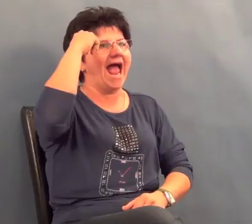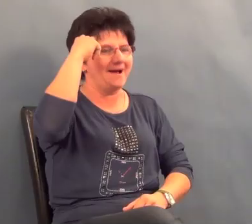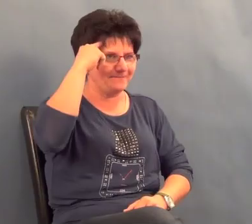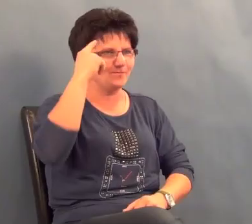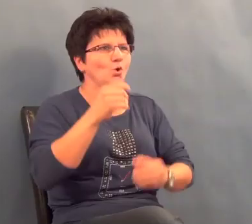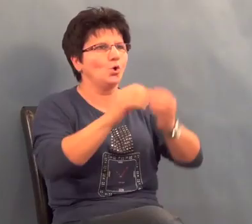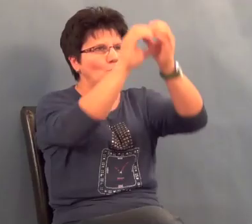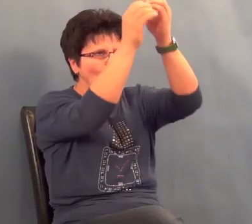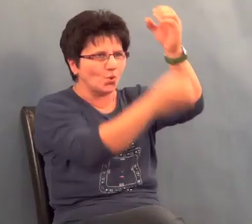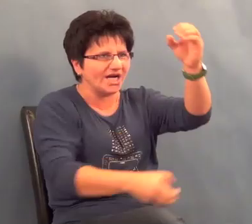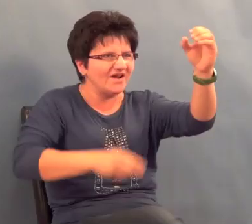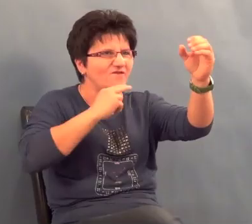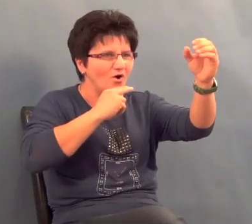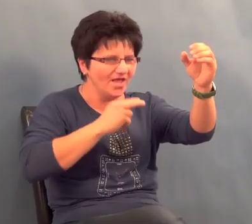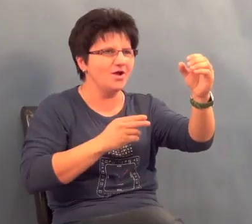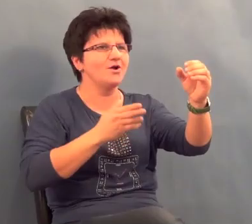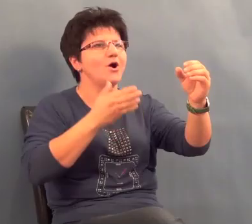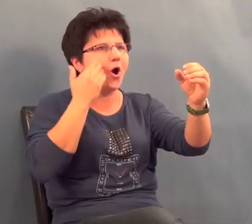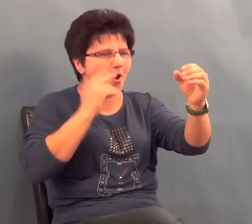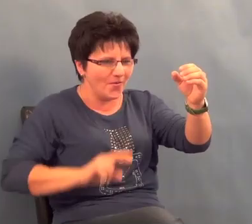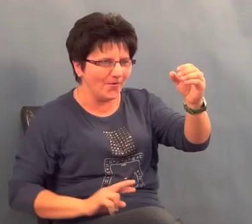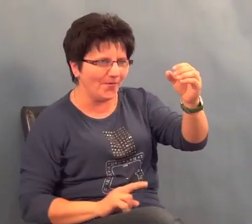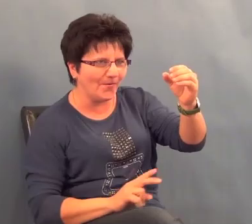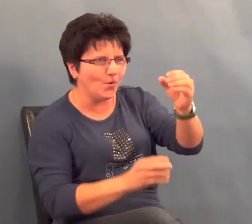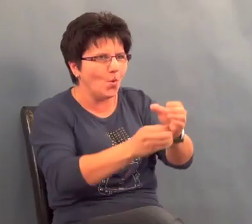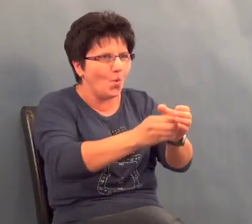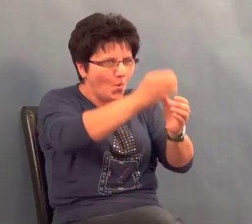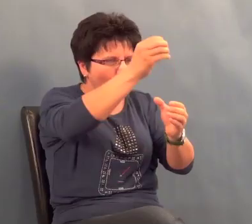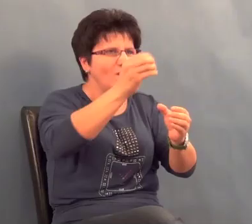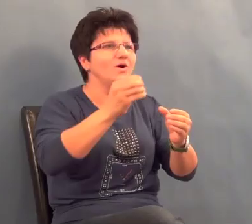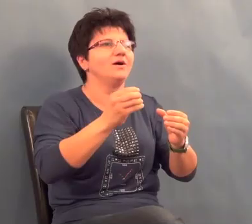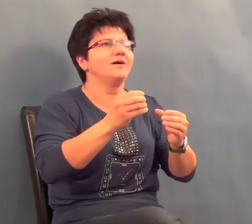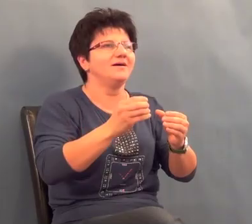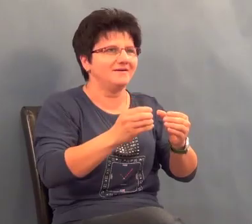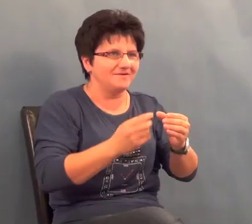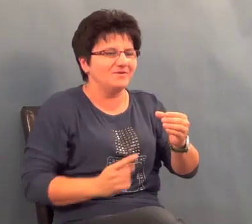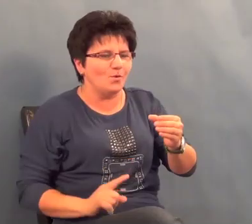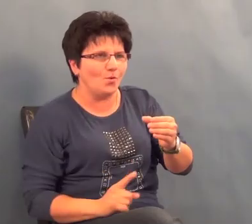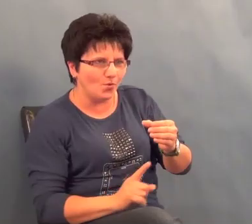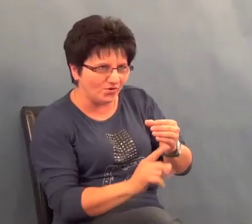Wchodzi do rynny i idzie na górę.